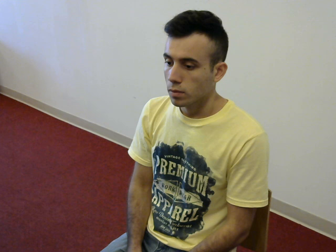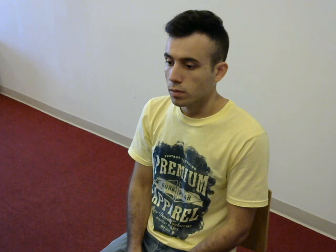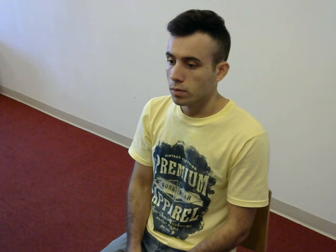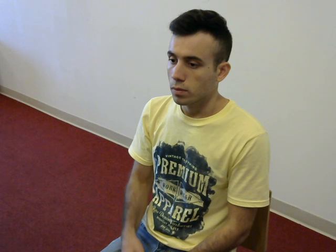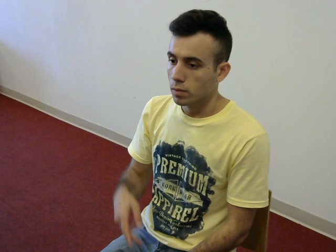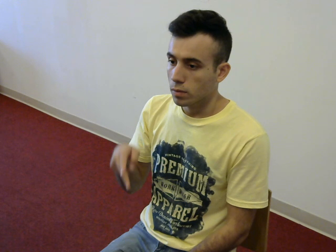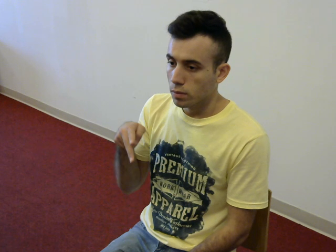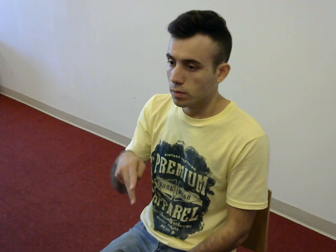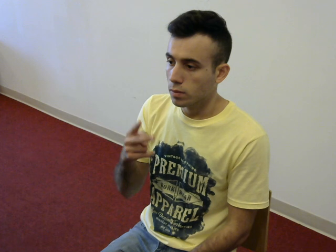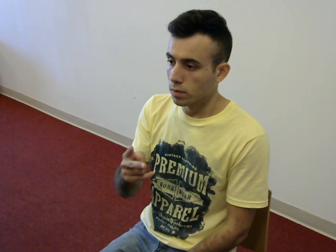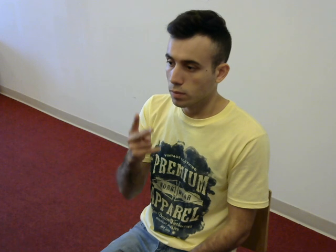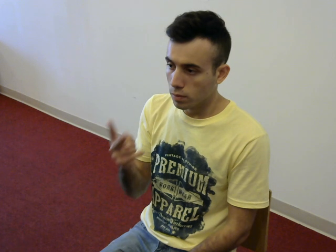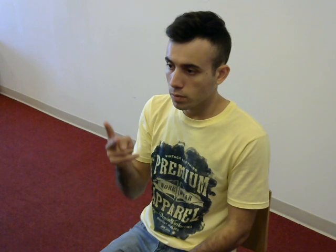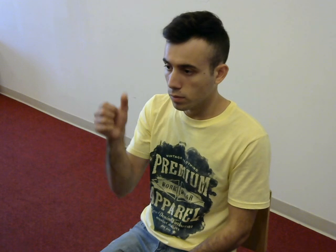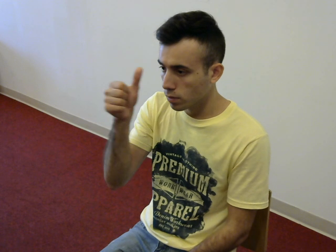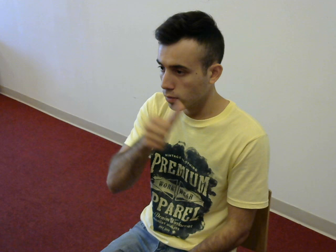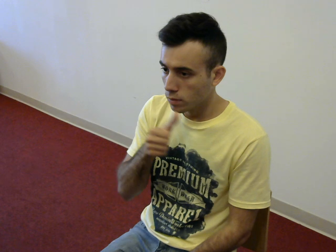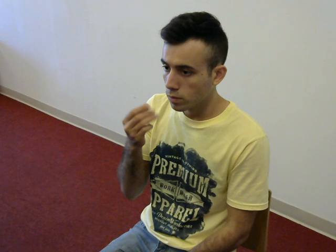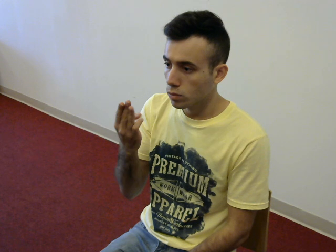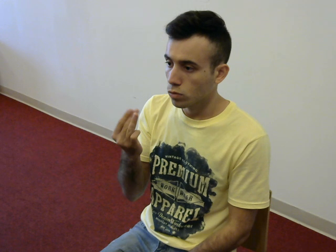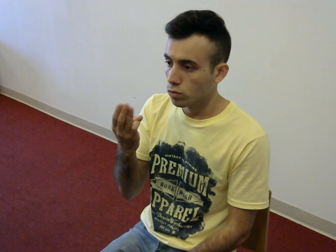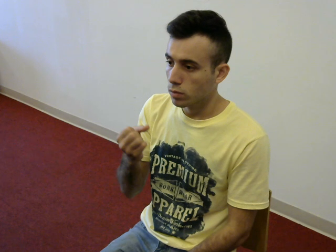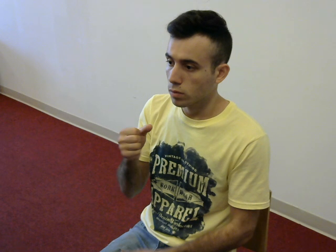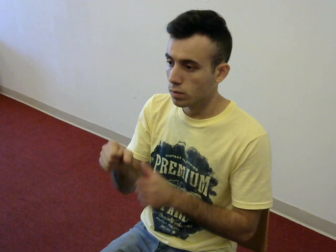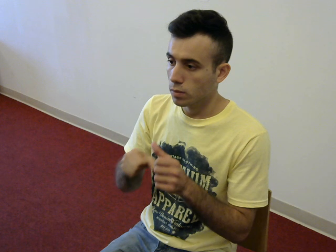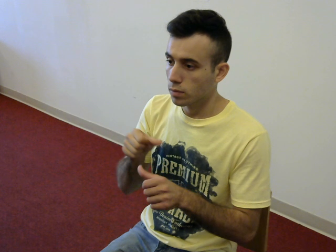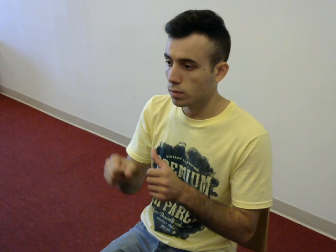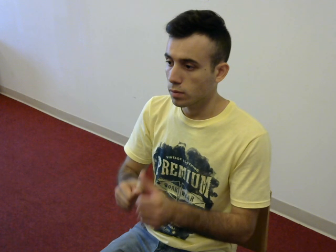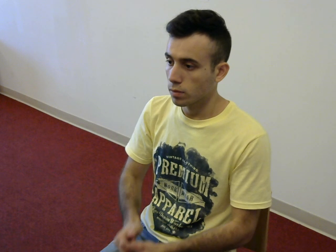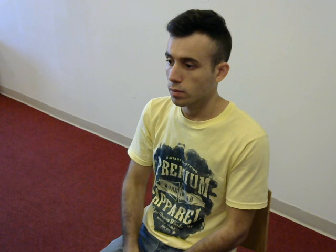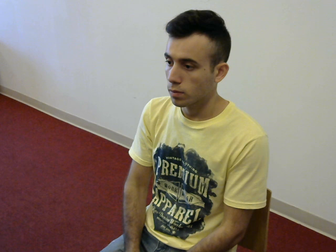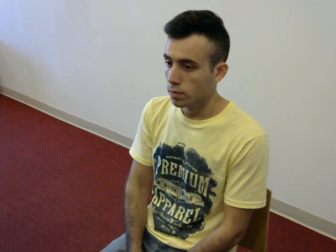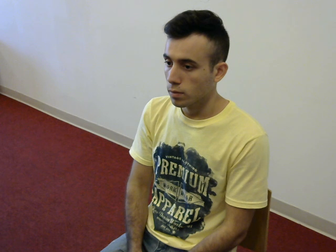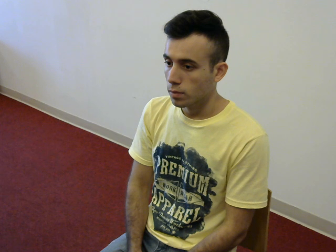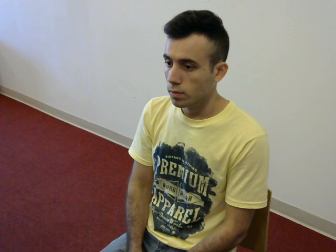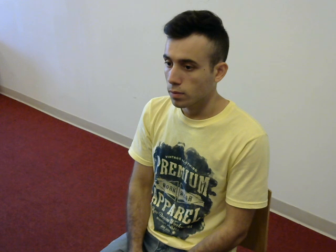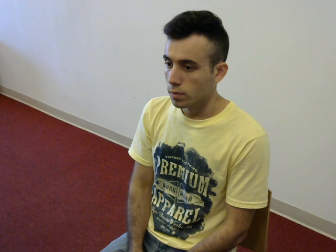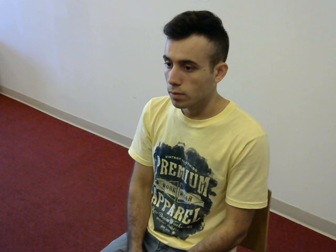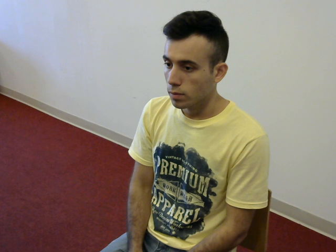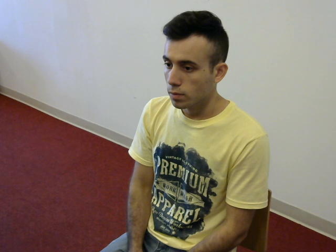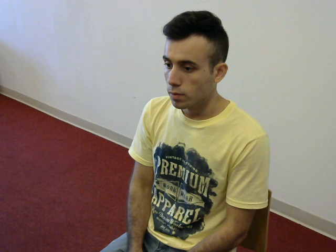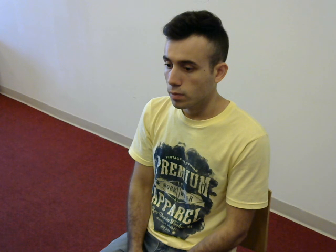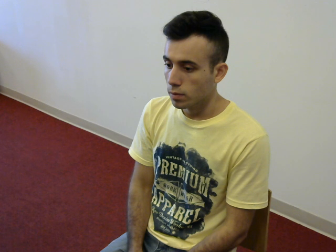2022-ci il Şuşa ilidir